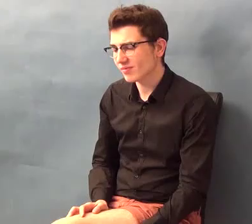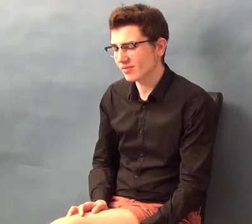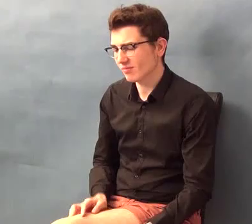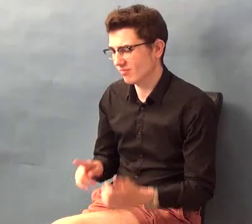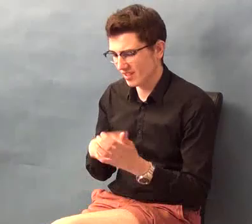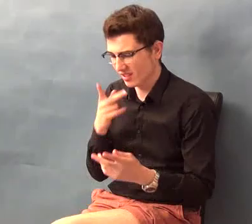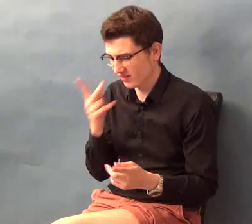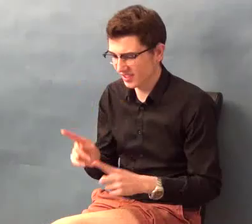Pierwszy raz widzę ten znak.